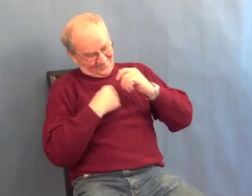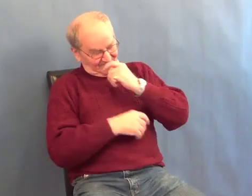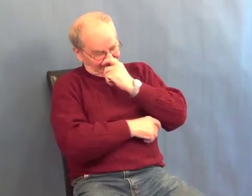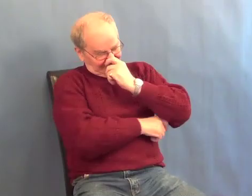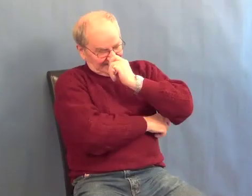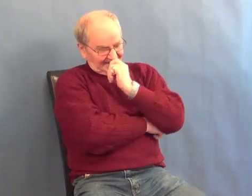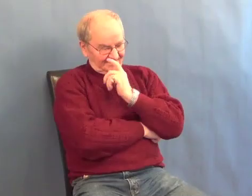Aha.